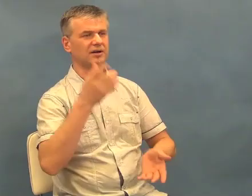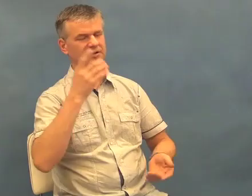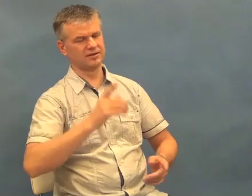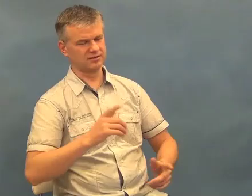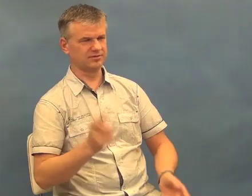Zakaz.